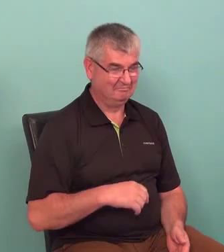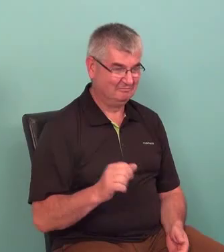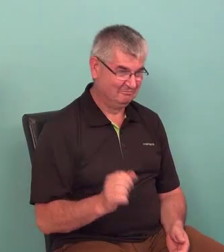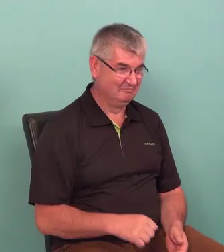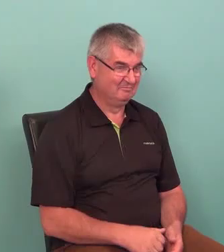Tak.